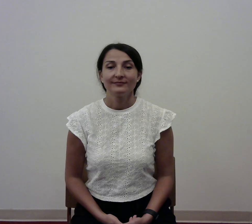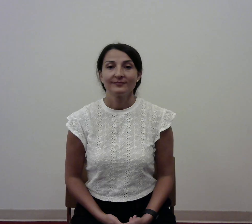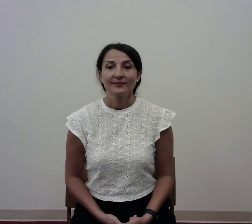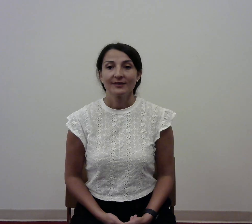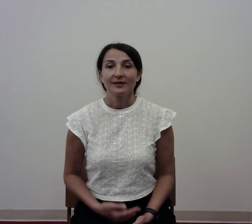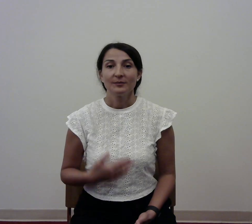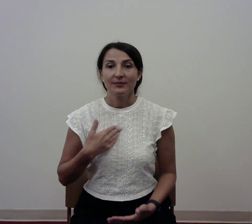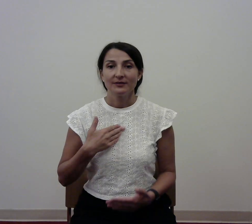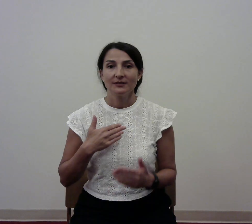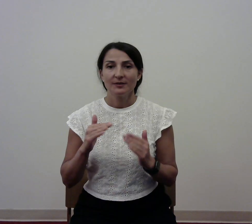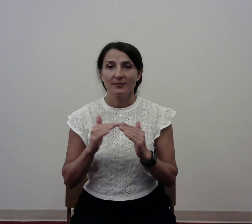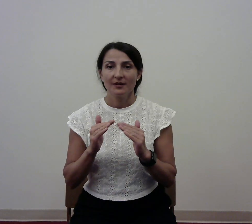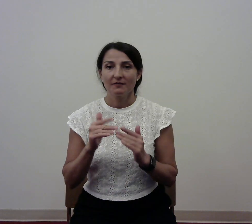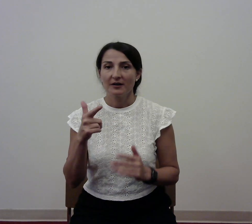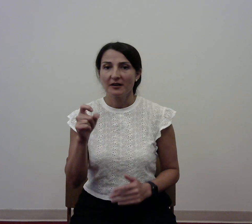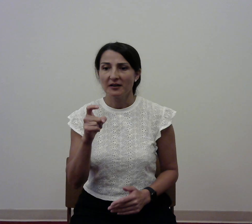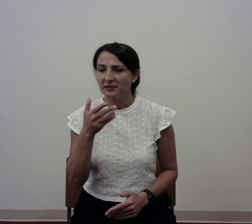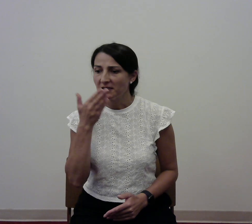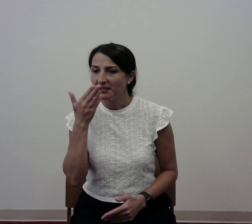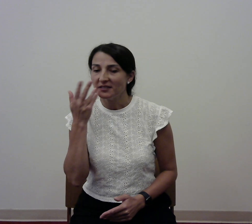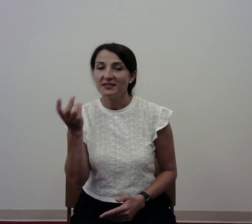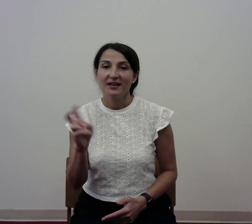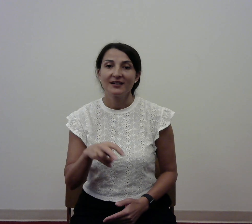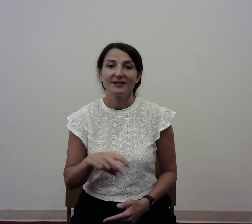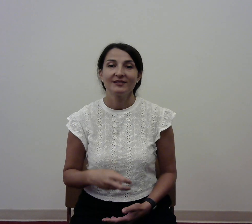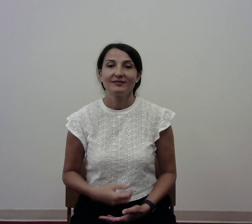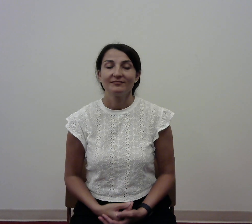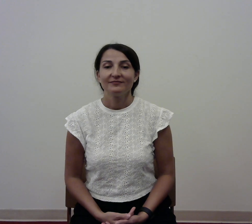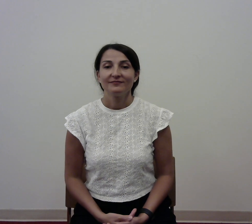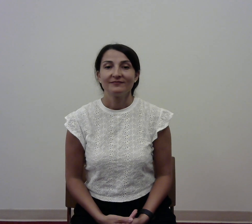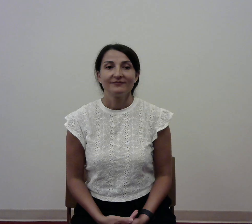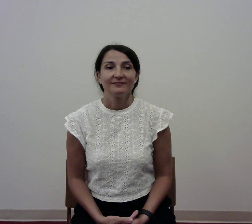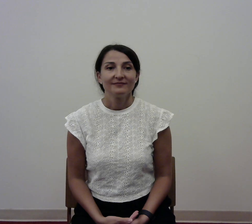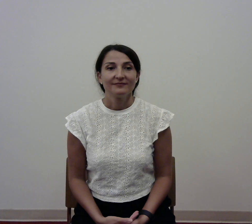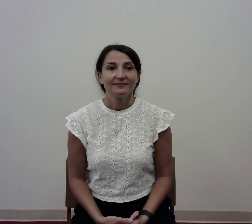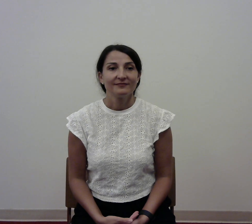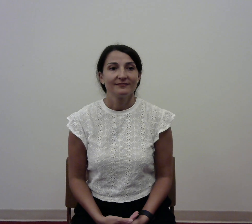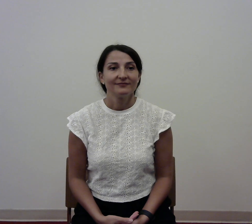Bizim evdən qaz iyi gəlir